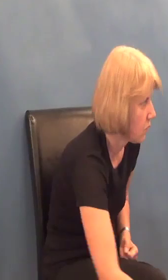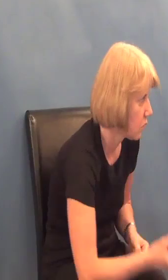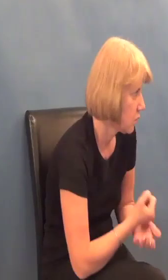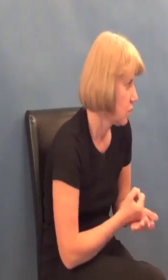Trucizna.